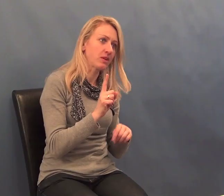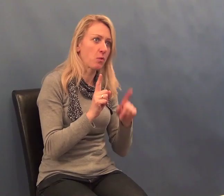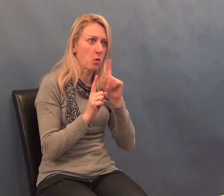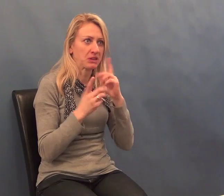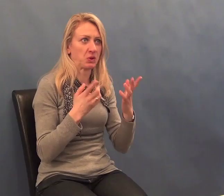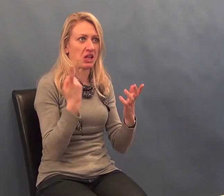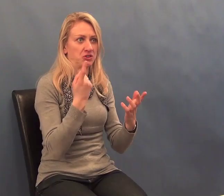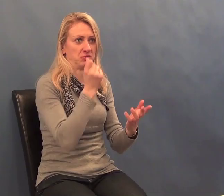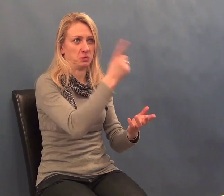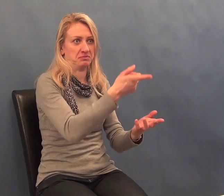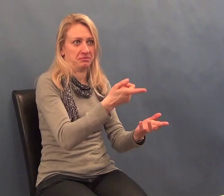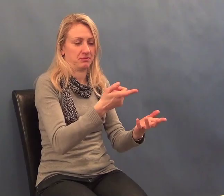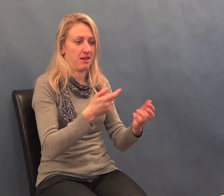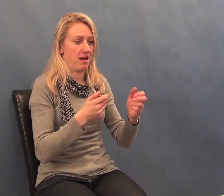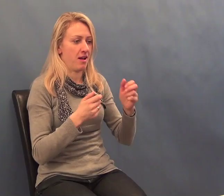Chłopiec chce jeszcze rzucić.